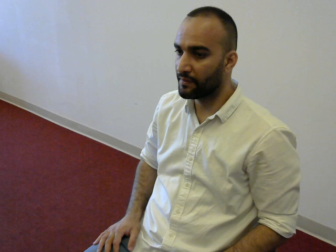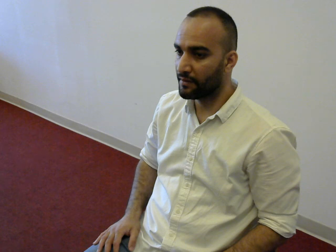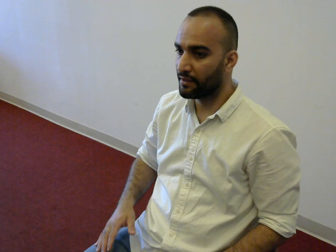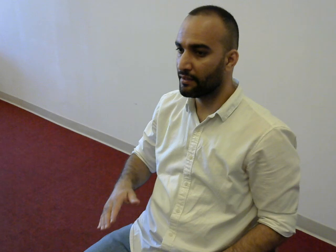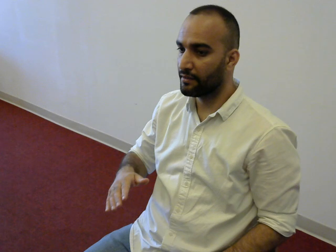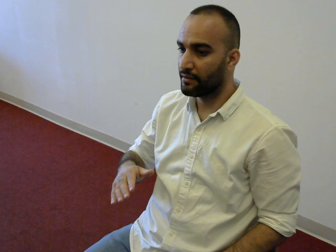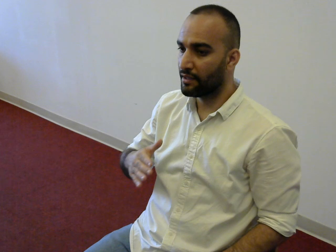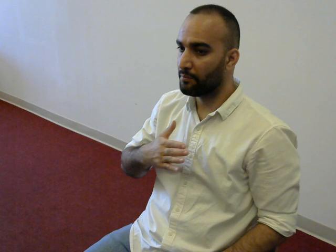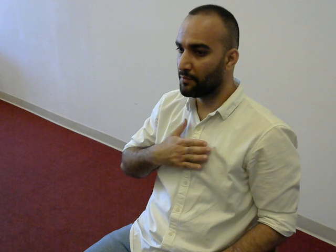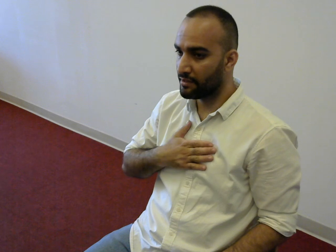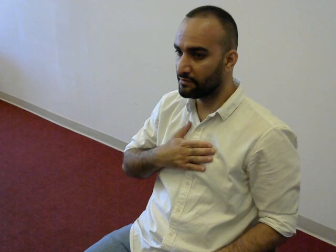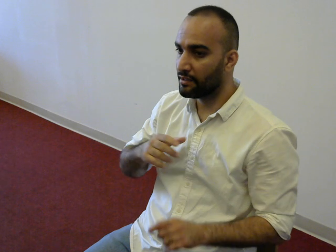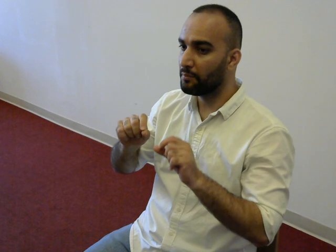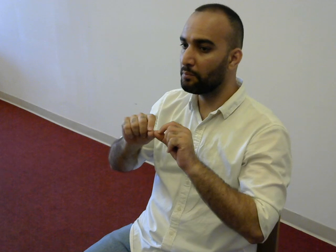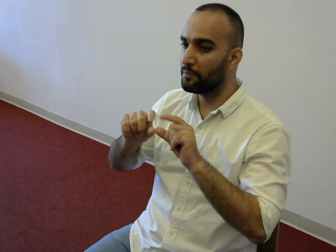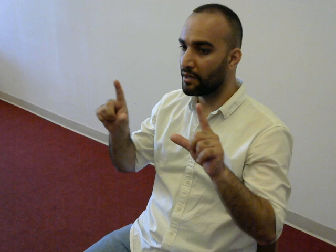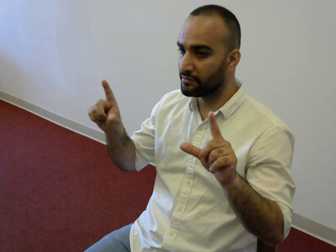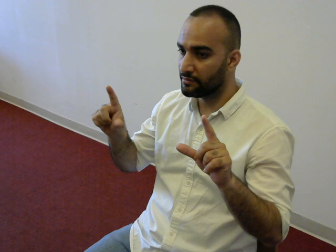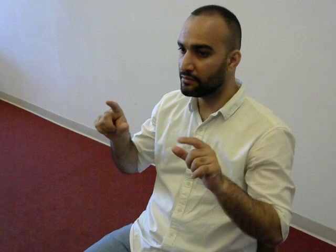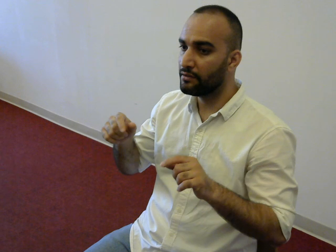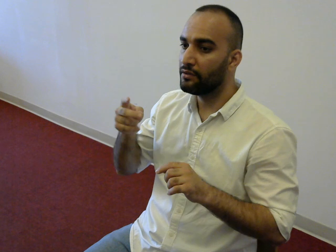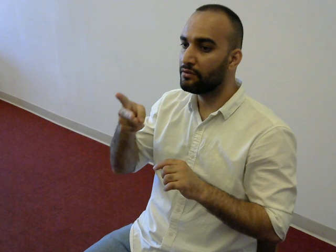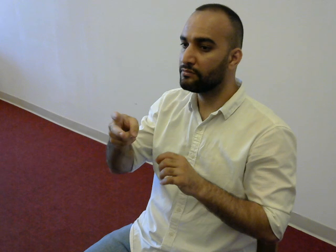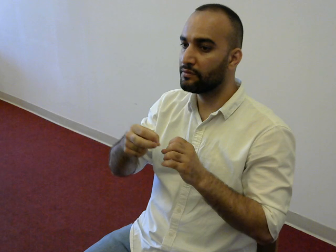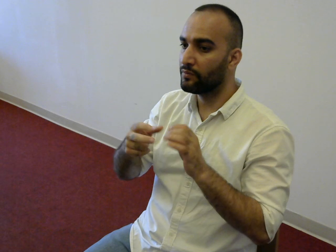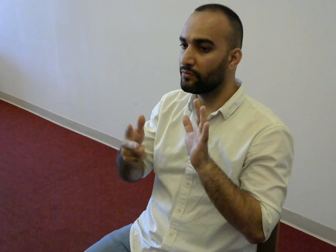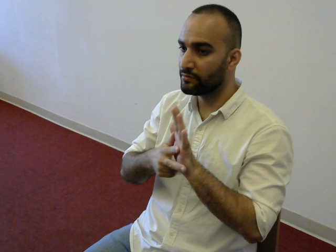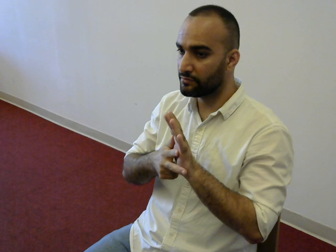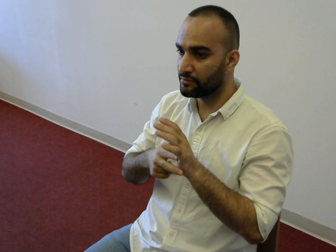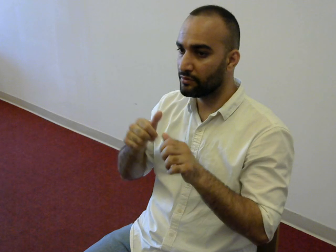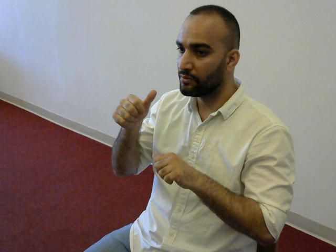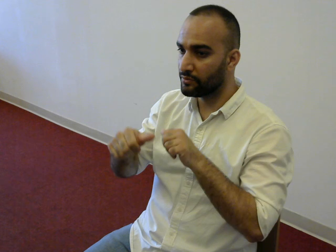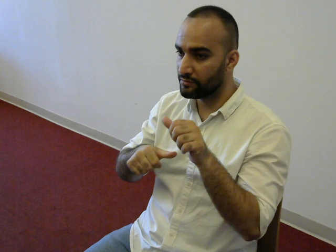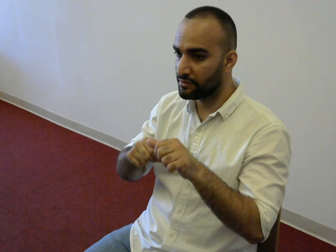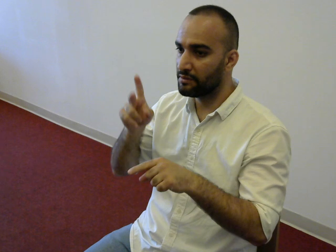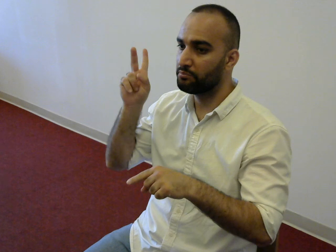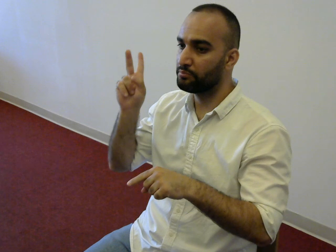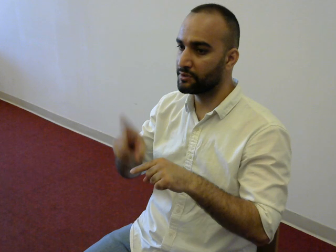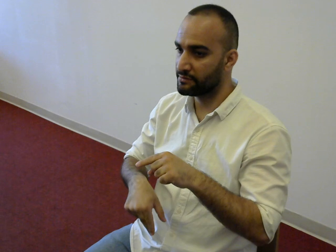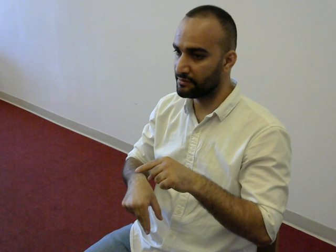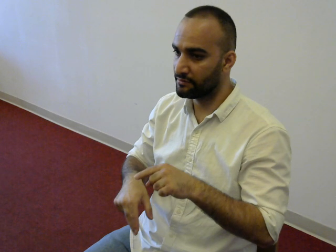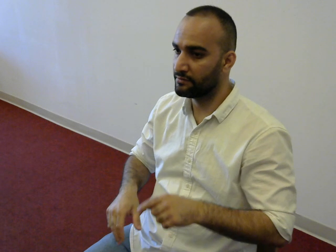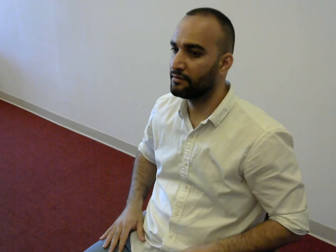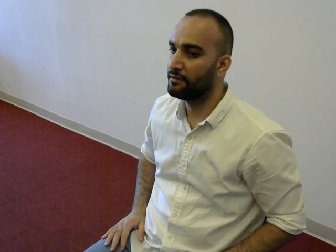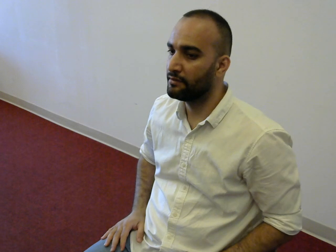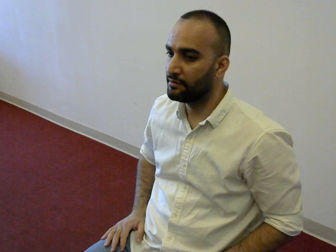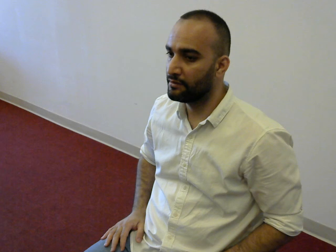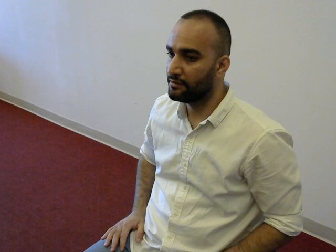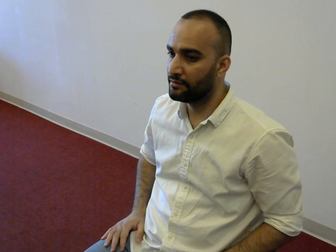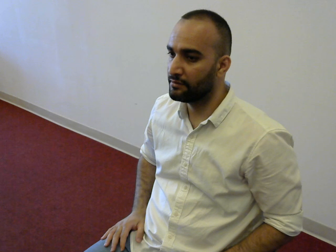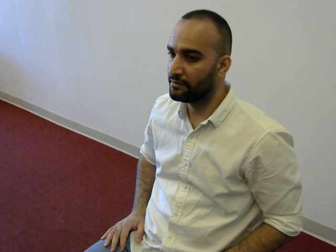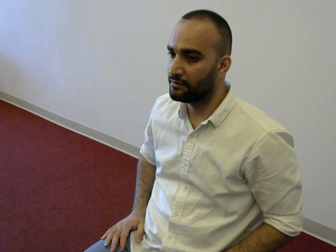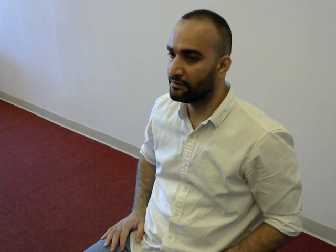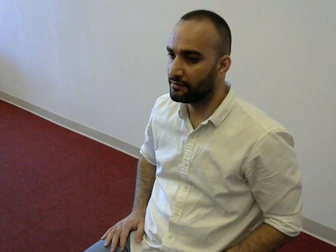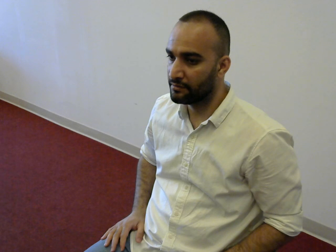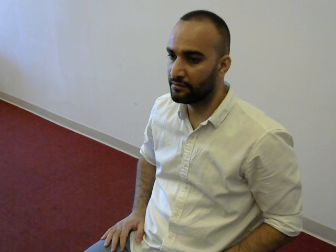Mən məktəbi 2018-ci ildə bitirmişəm